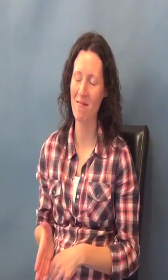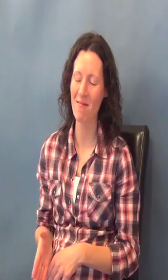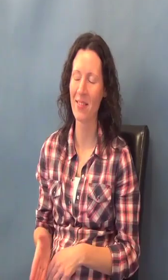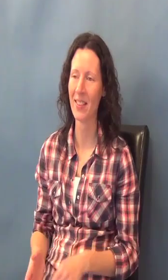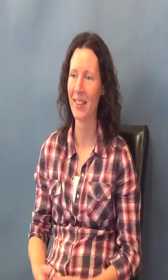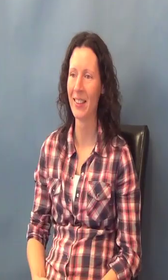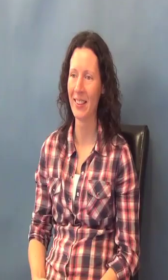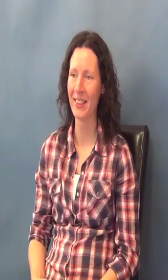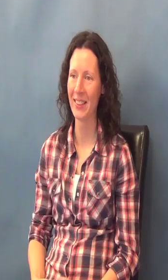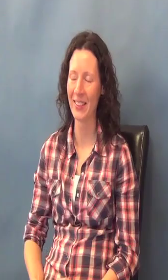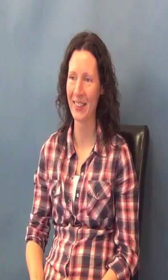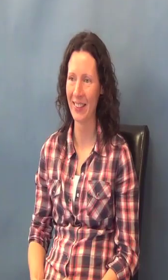Ktoś denerwuje się, więc piłuje.